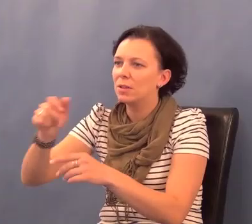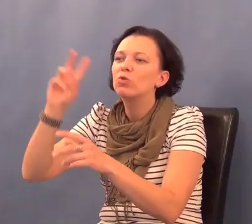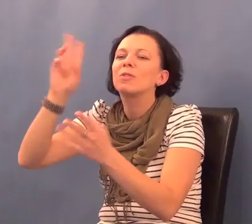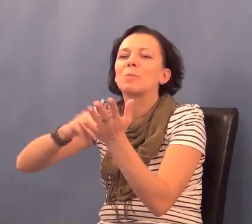Ktoś taki.